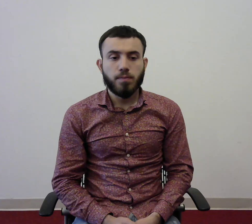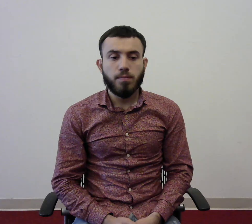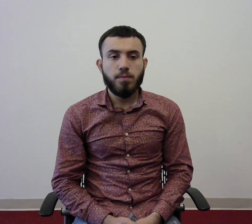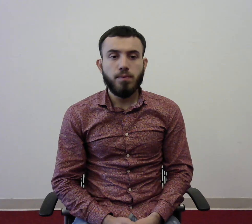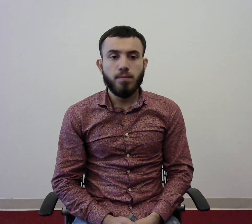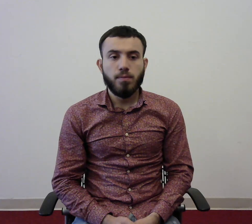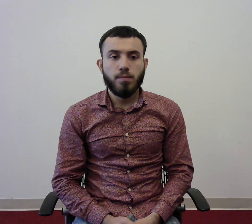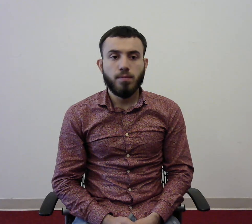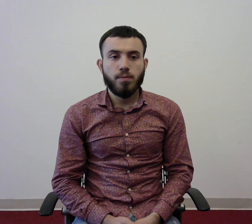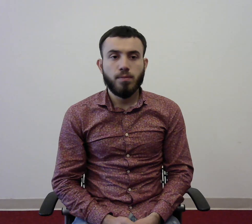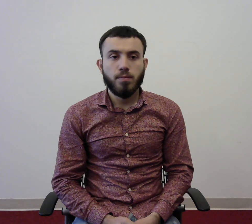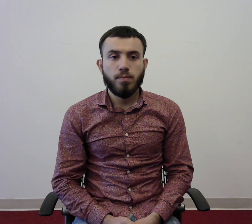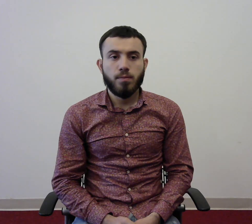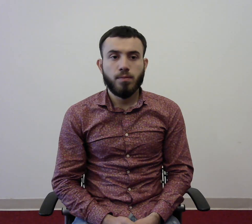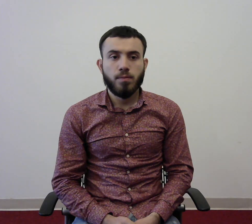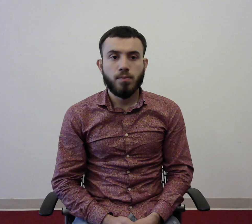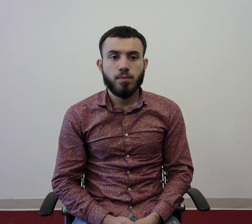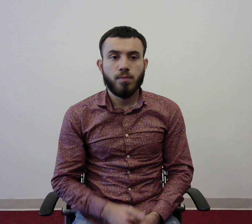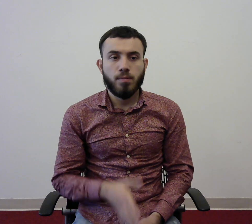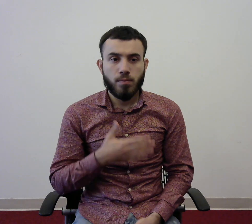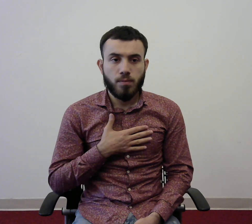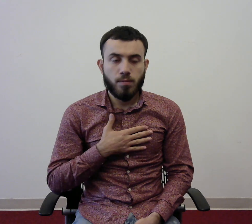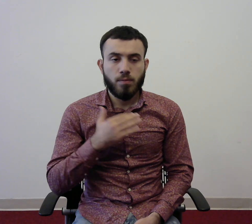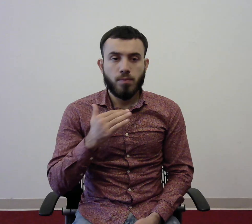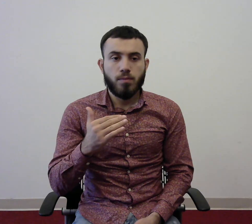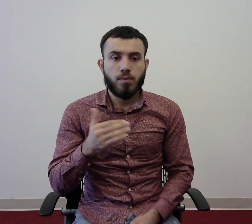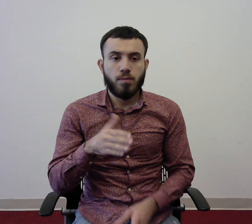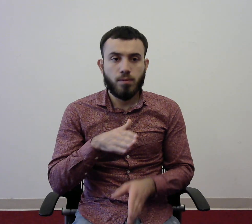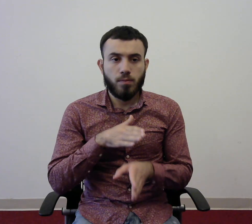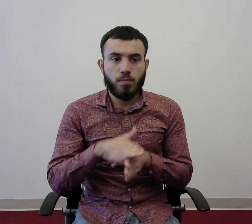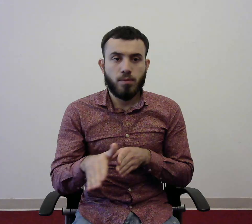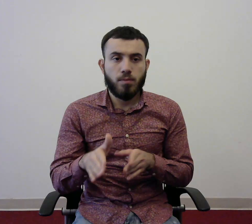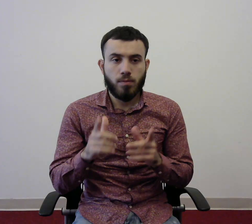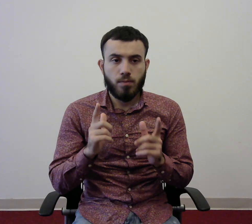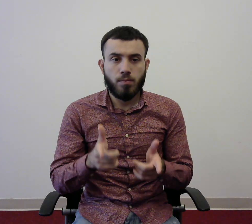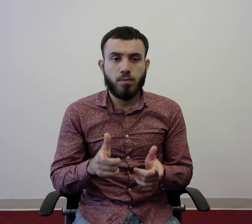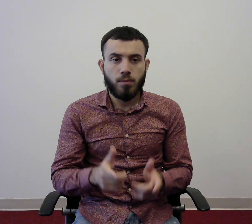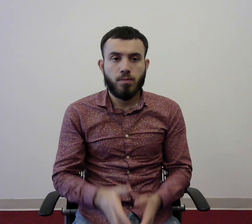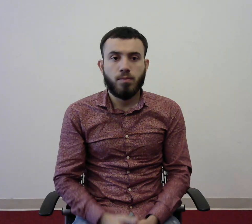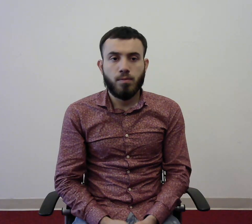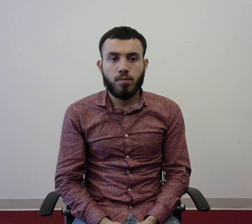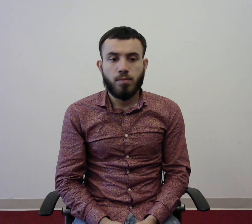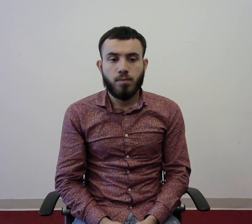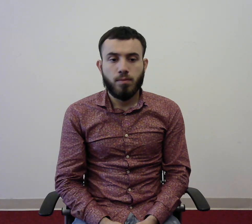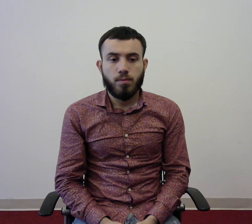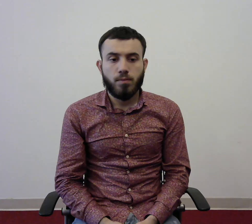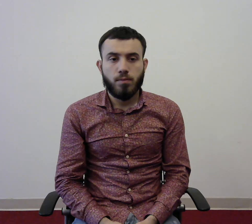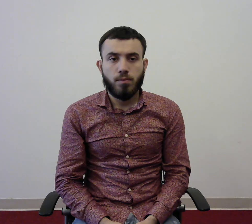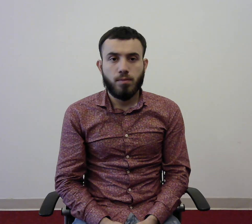Mən sizinlə tamamilə razıyam